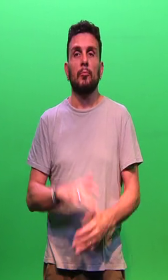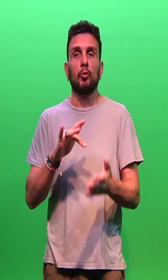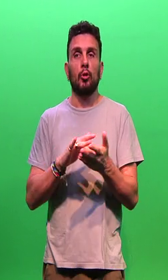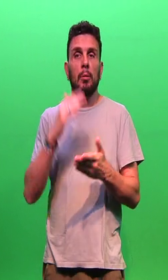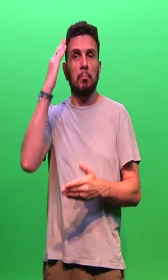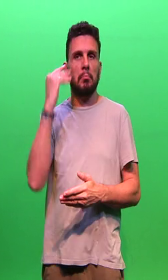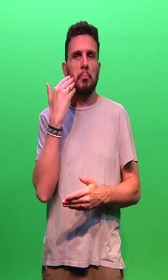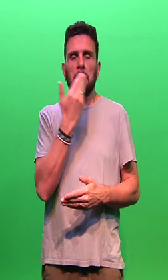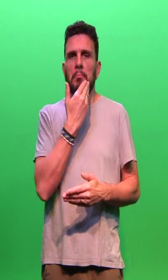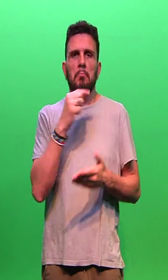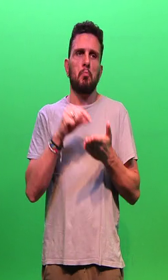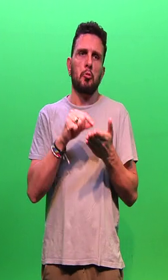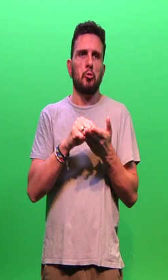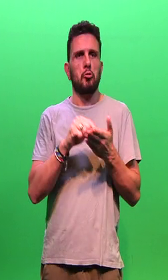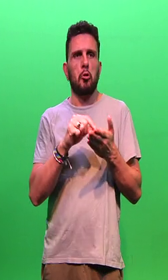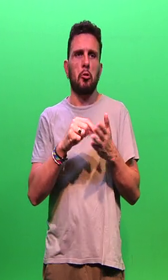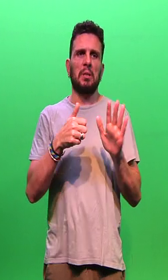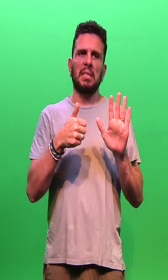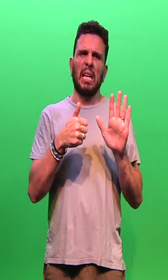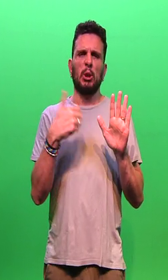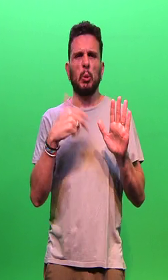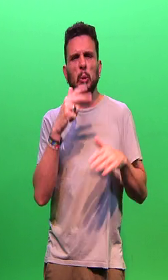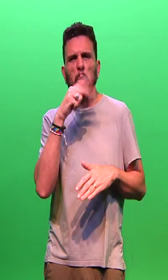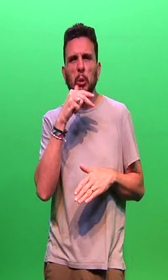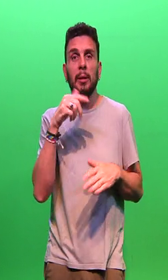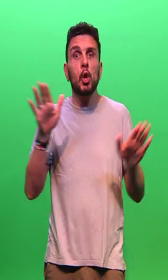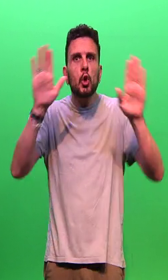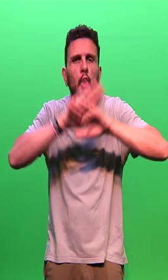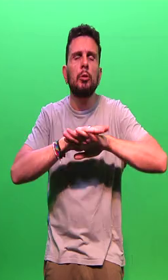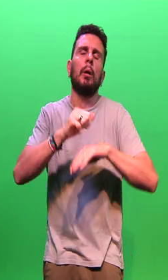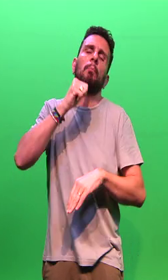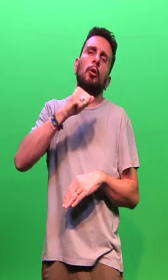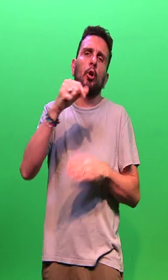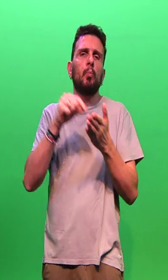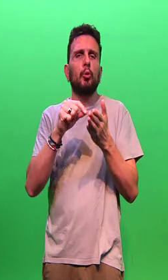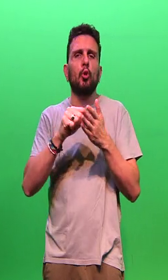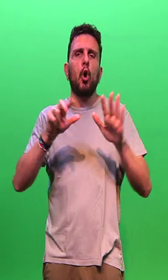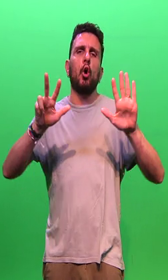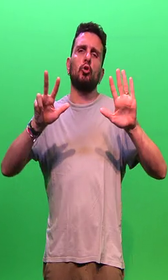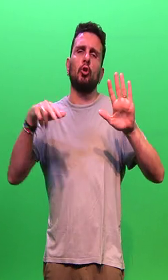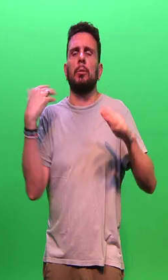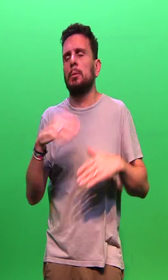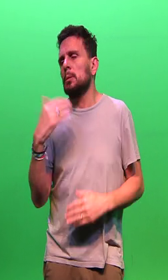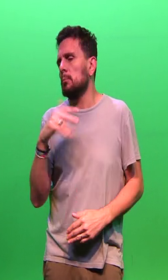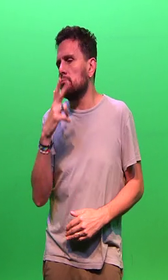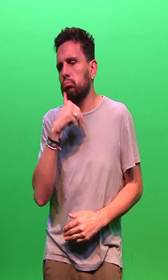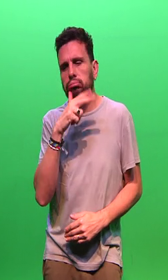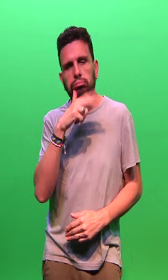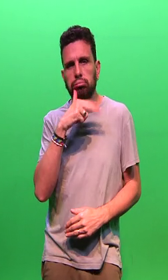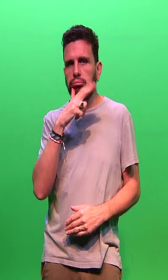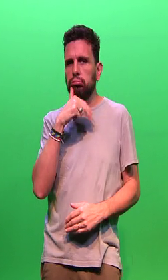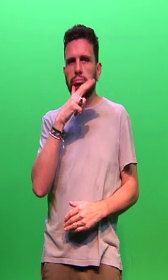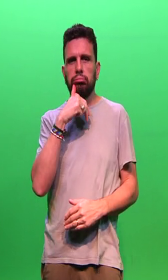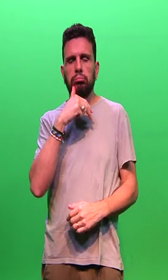Al matí i a la tarda li dono sis punts, em fa força mal, però a la nit és pitjor, vuit punts, em fa força més mal.